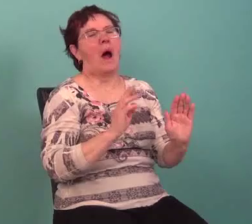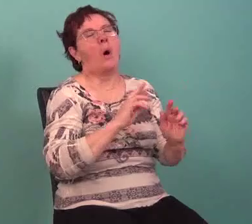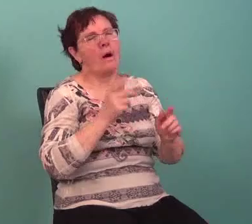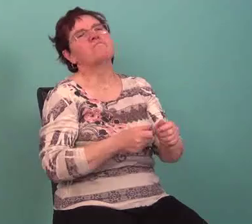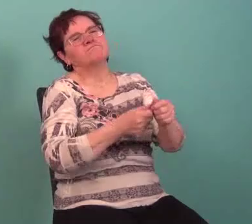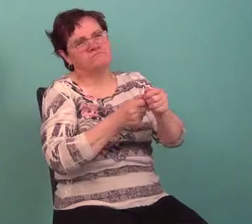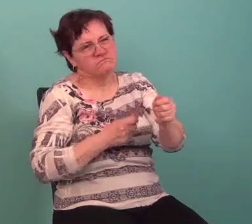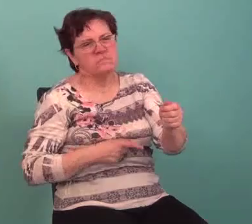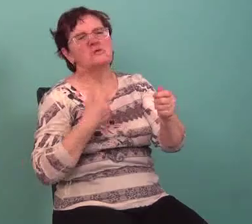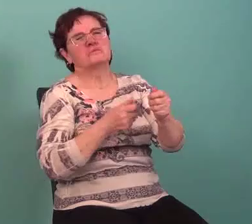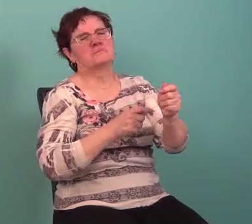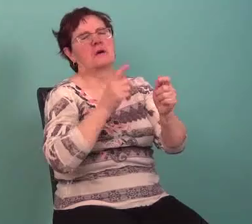Drugi naciąga cięciwę, ale nie strzela.